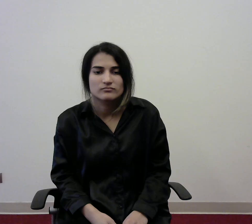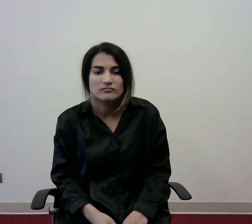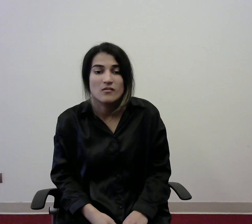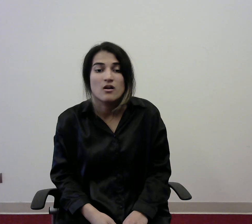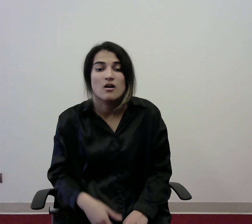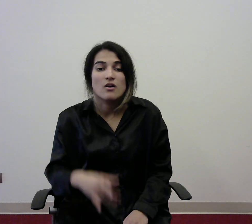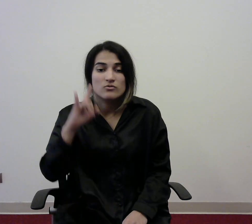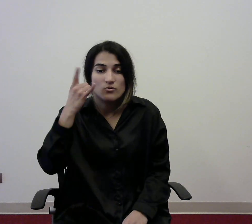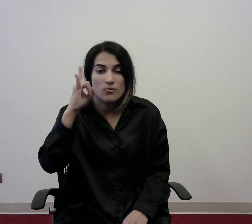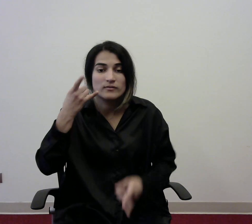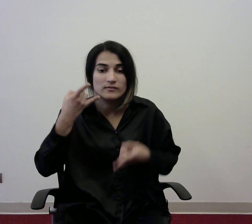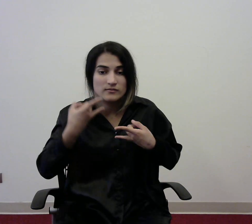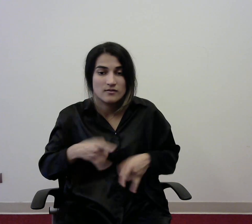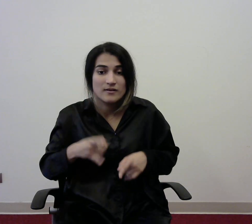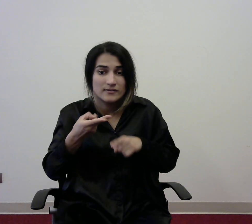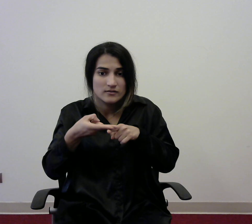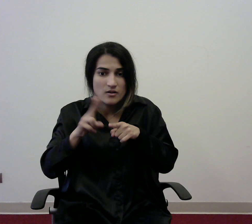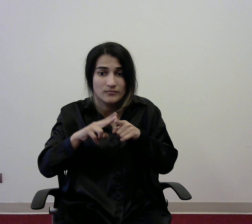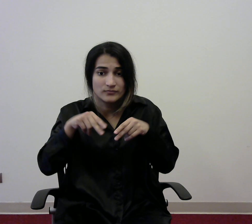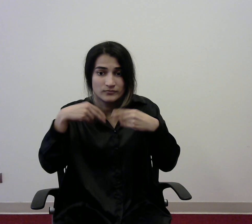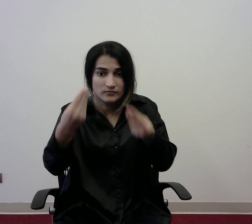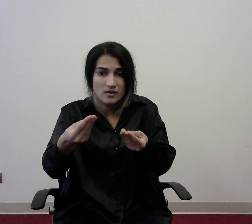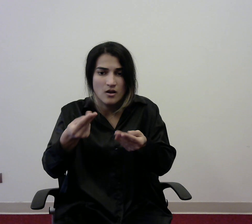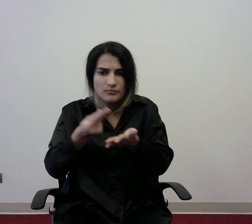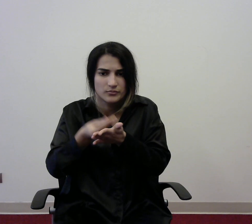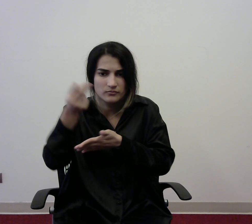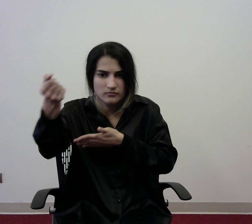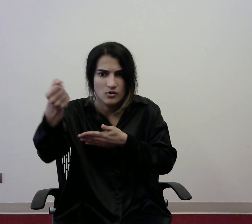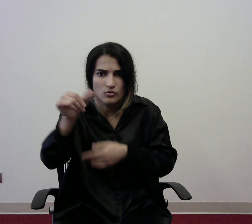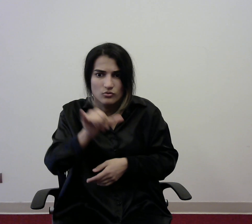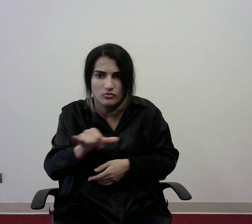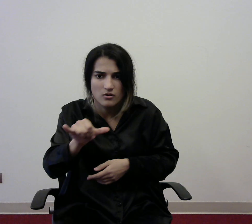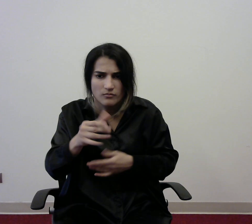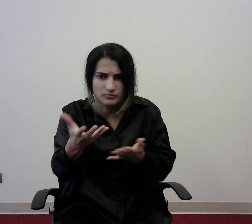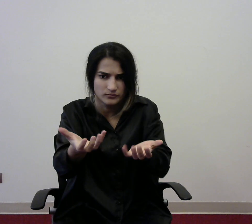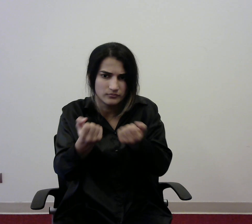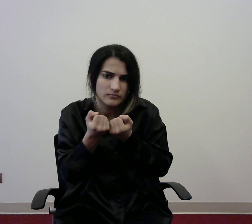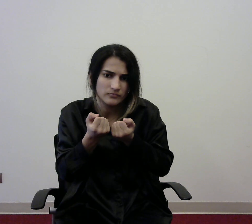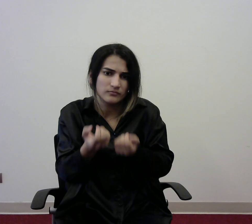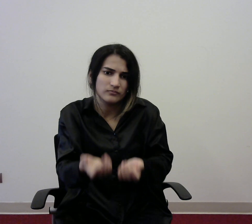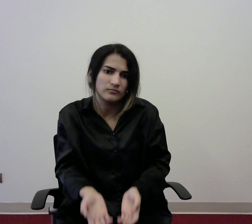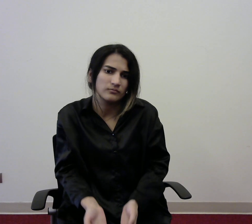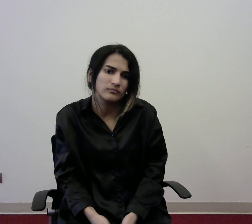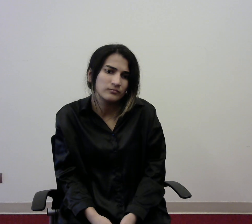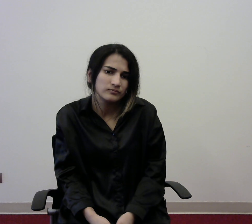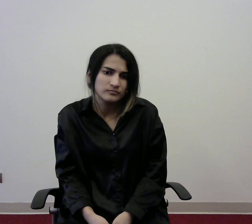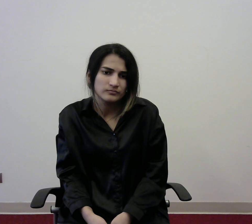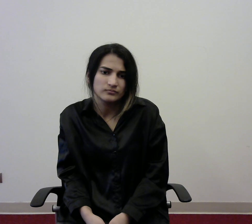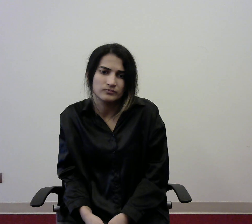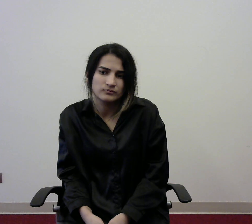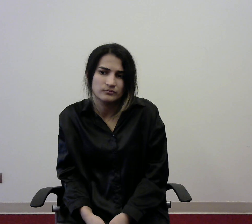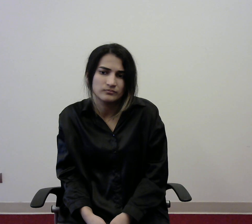Uşağın doğulmasına görə verilən ödəniş hardan alınır?